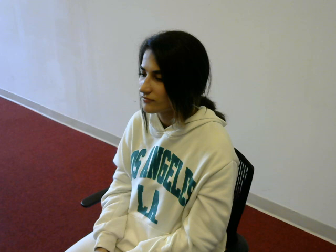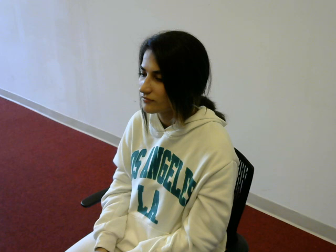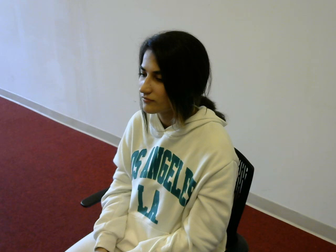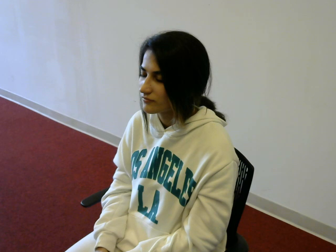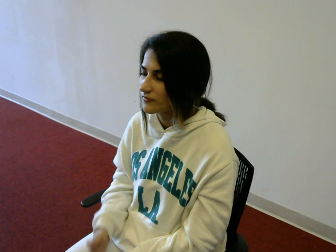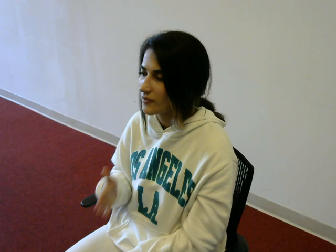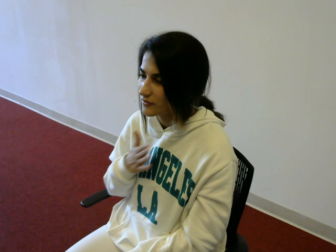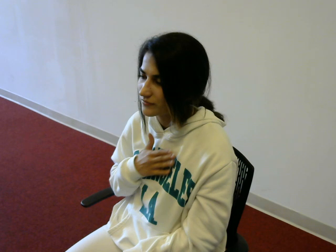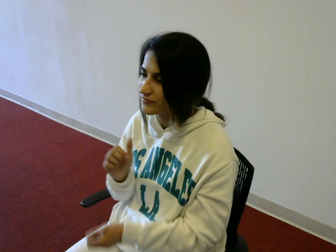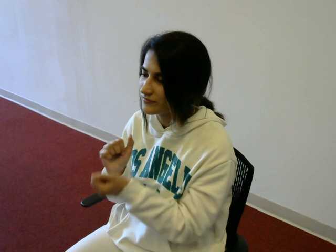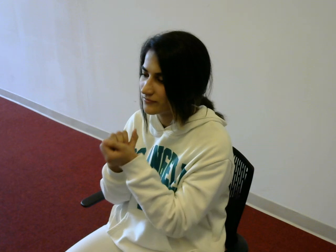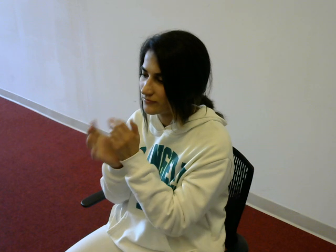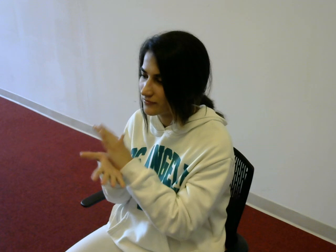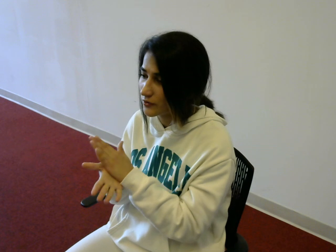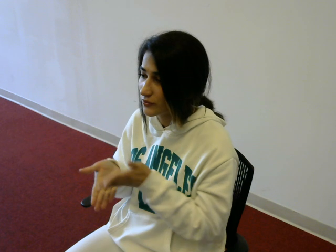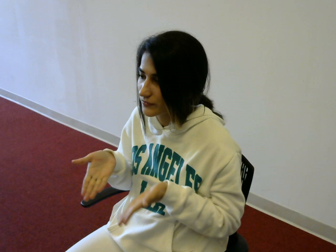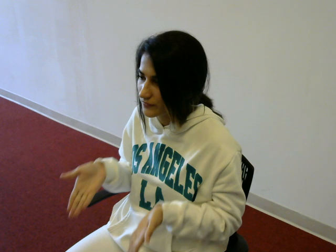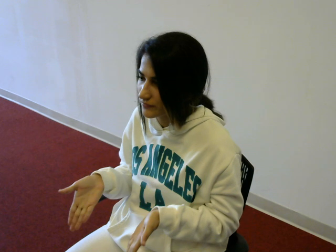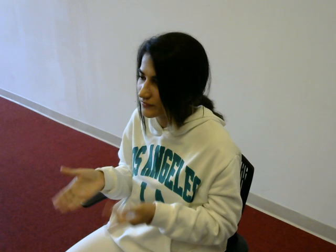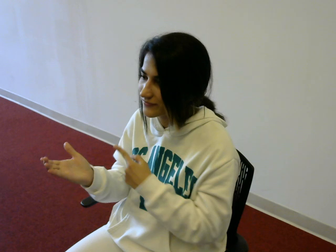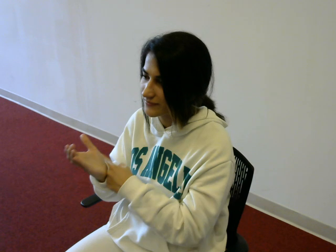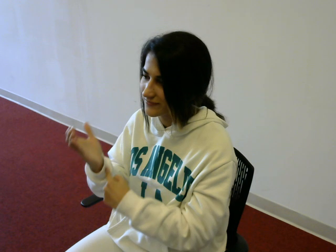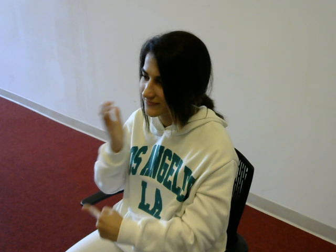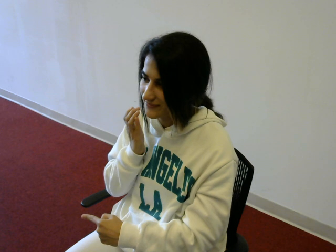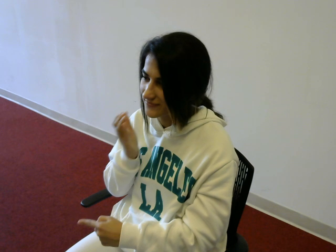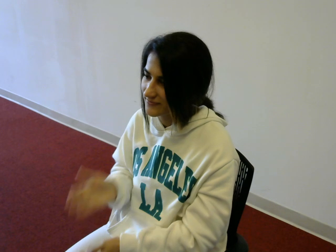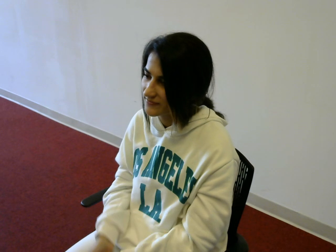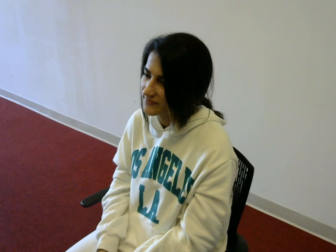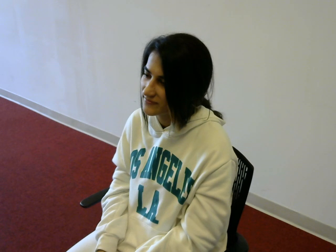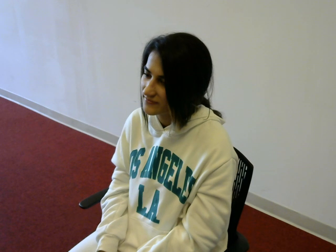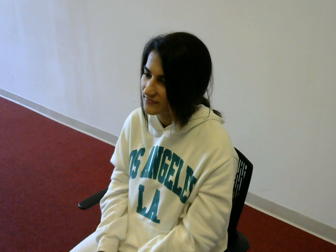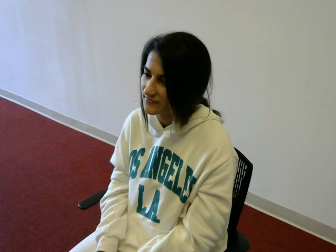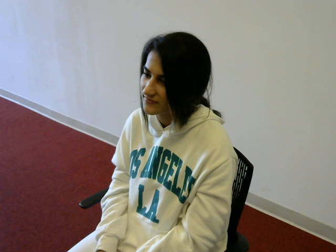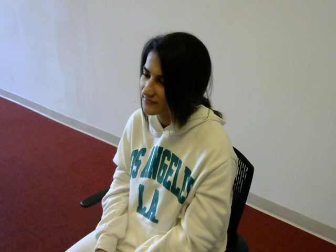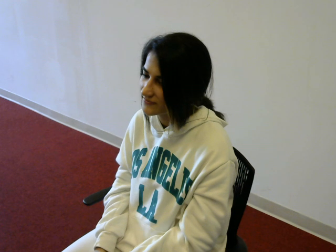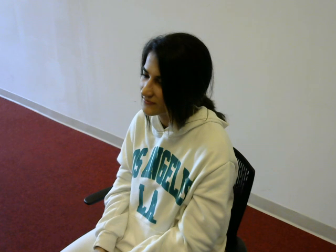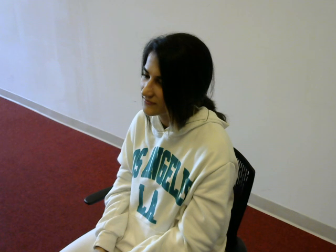Məni ASAN Xidmətdən bura göndəriblər